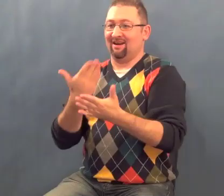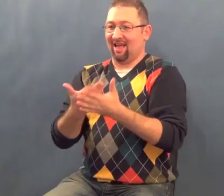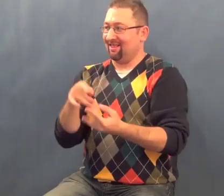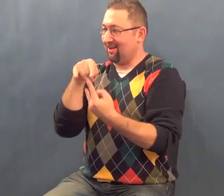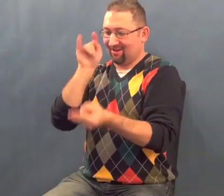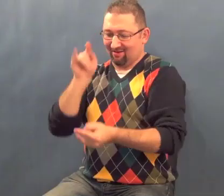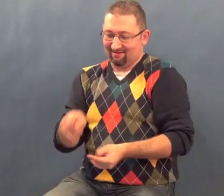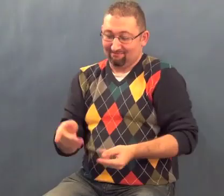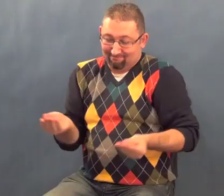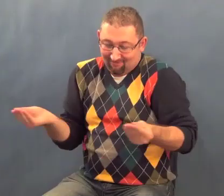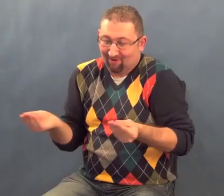Dlatego ma otwartą buzię.